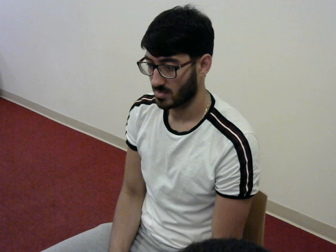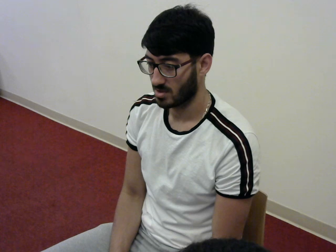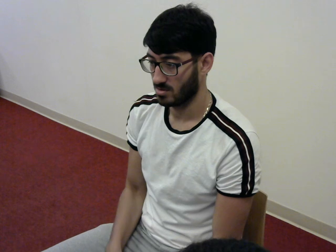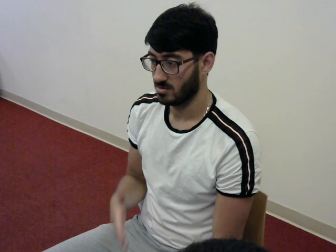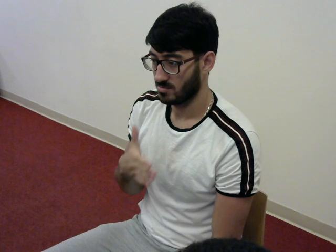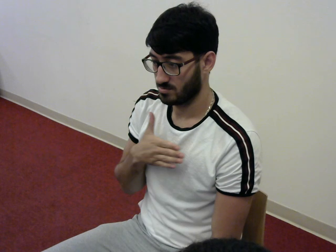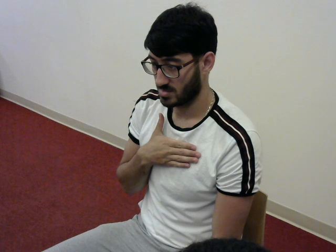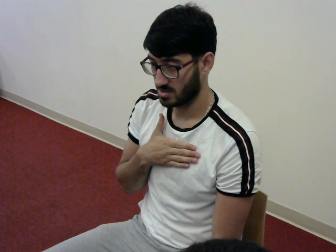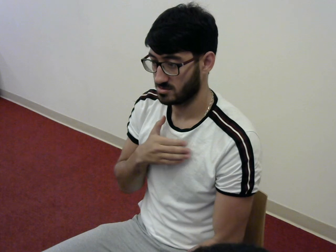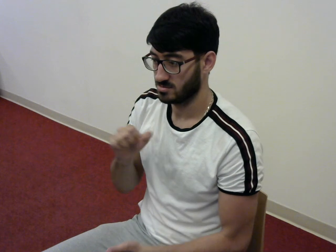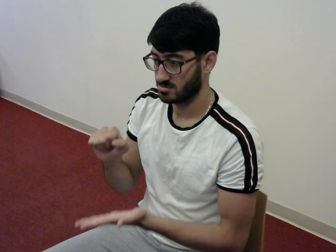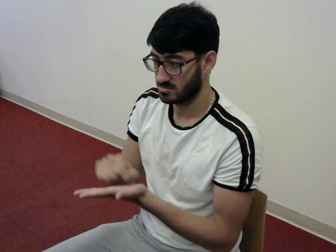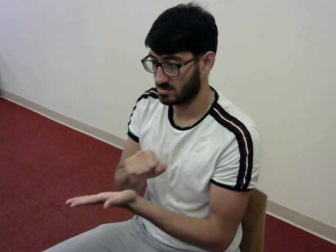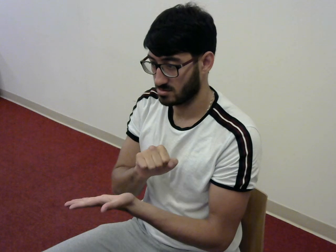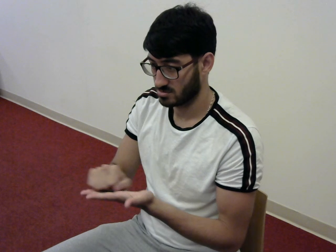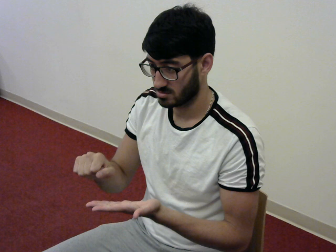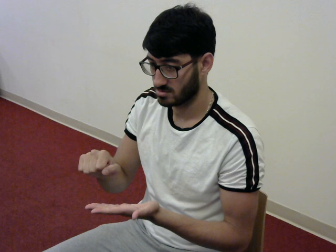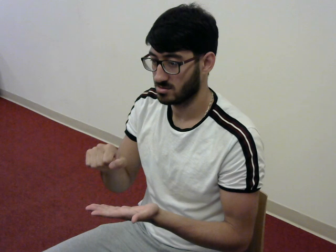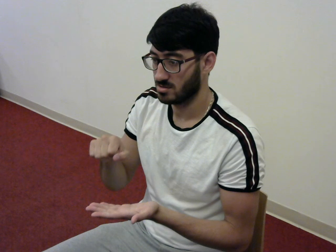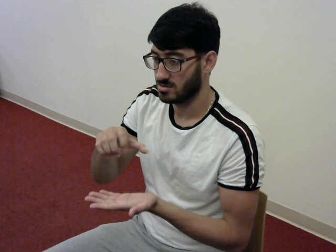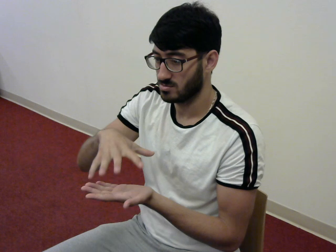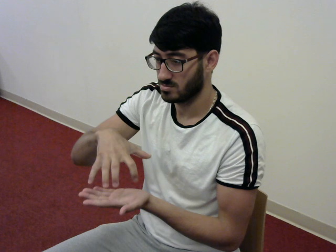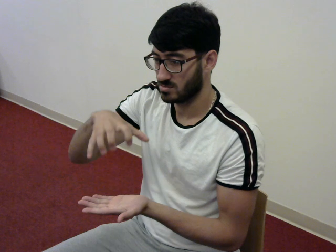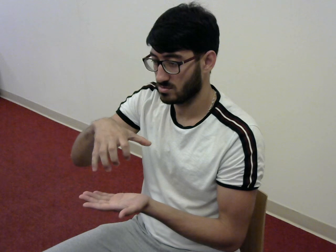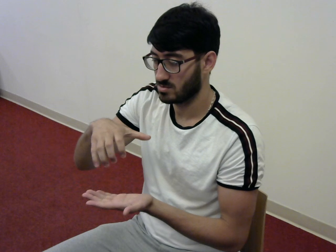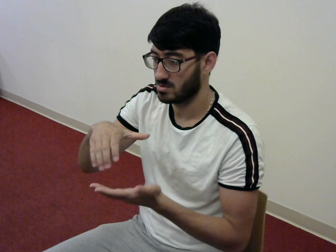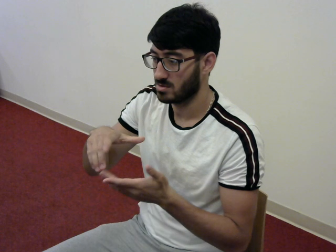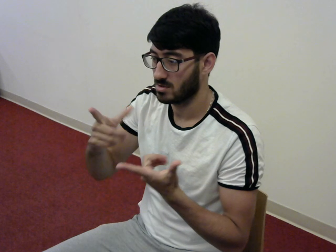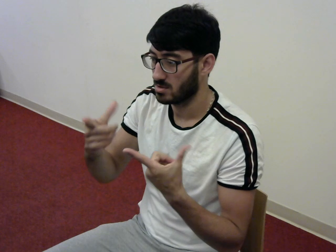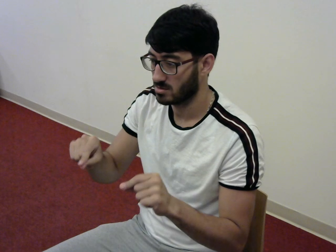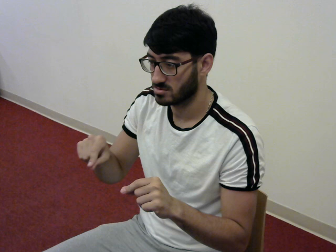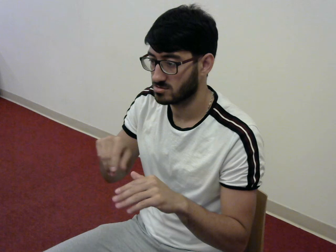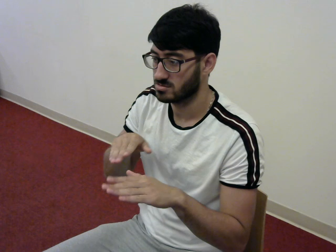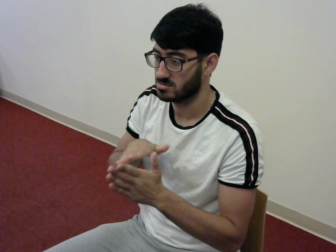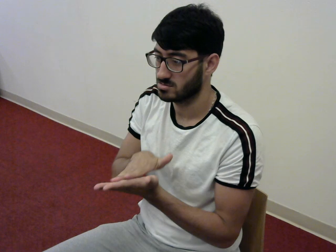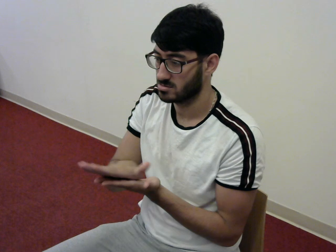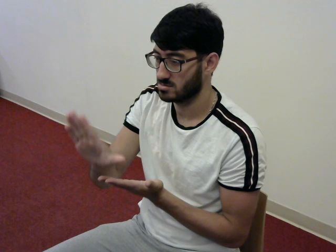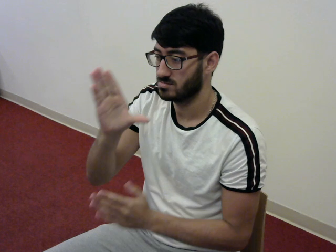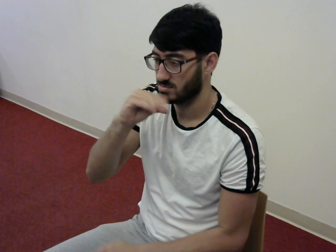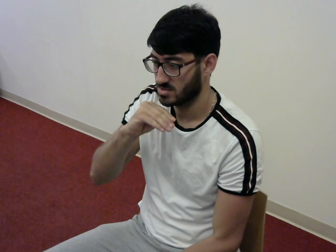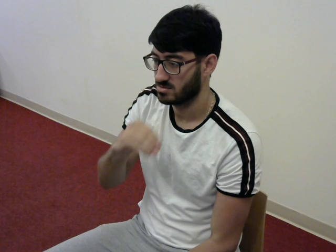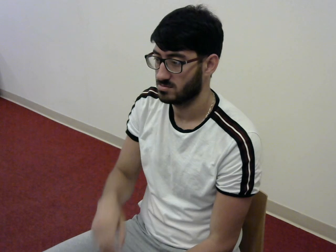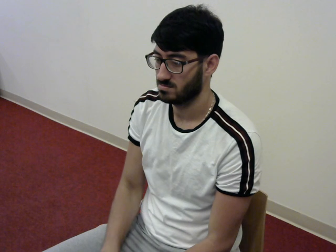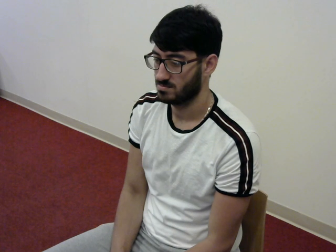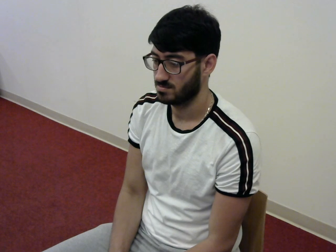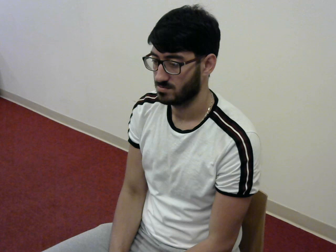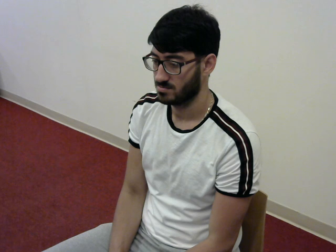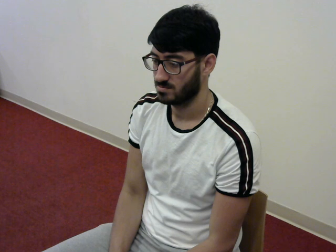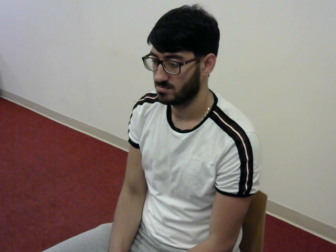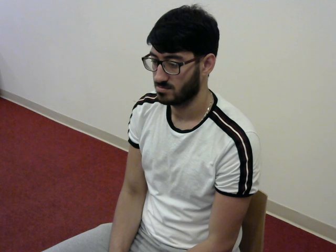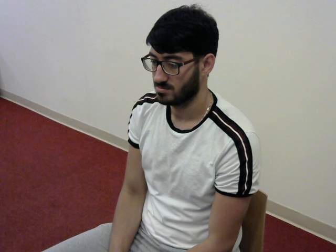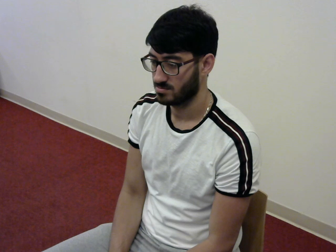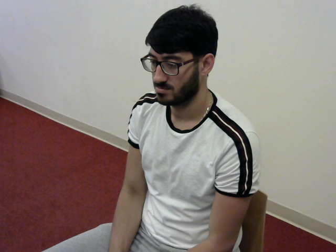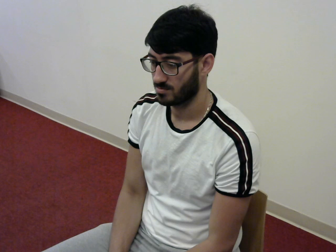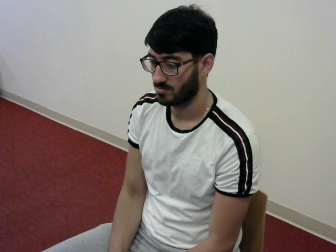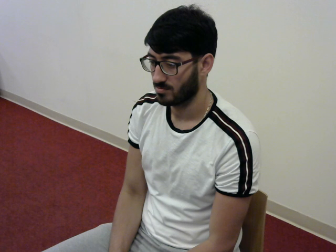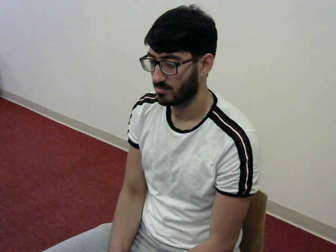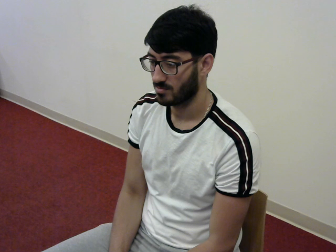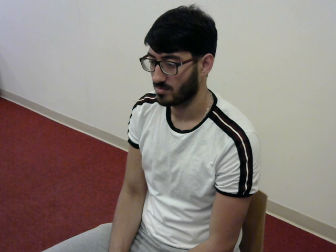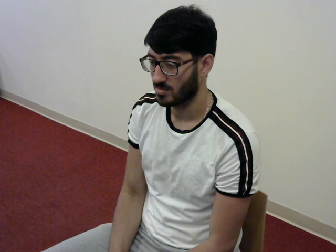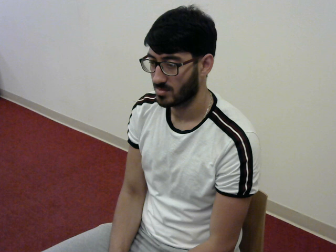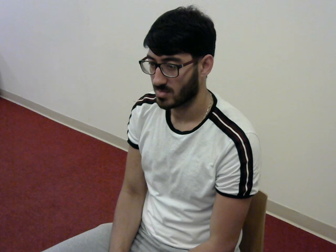Mən sənədlərin surətini harada çıxara bilərəm?